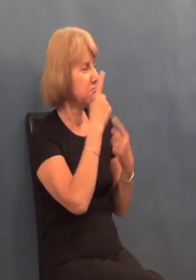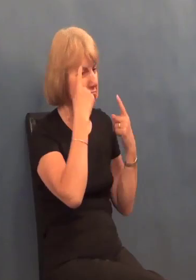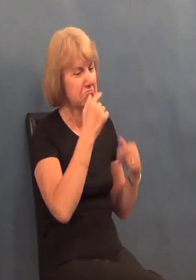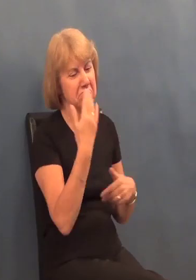Koniec.